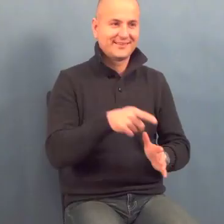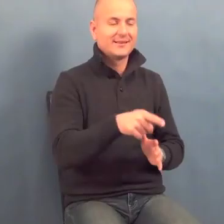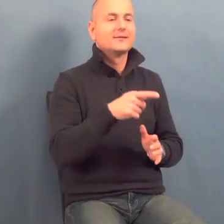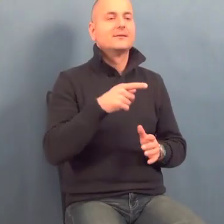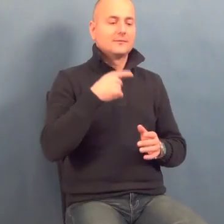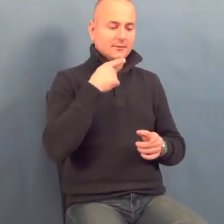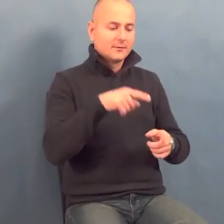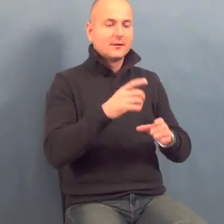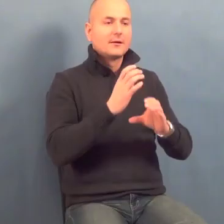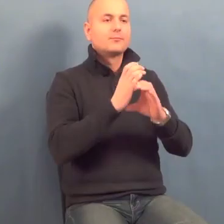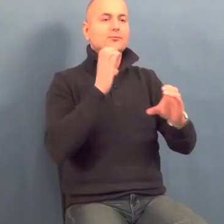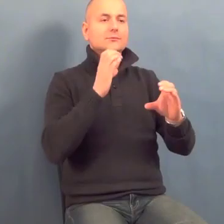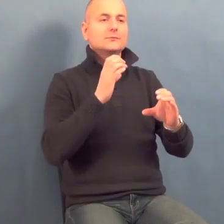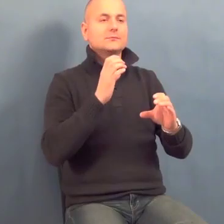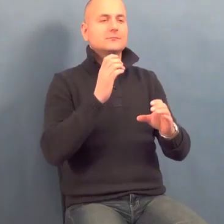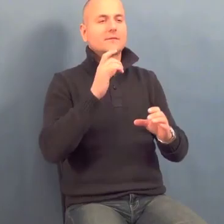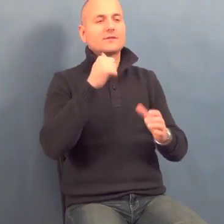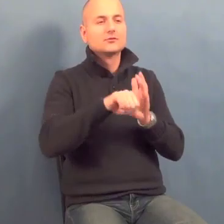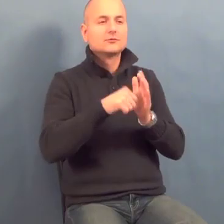Mówi o autokarze, który jedzie na wycieczkę do Włoch.